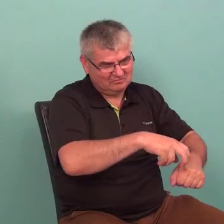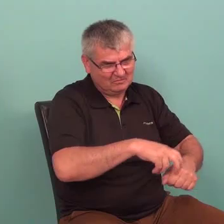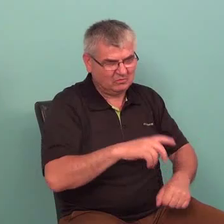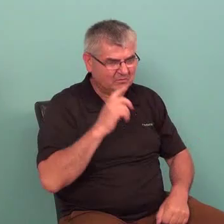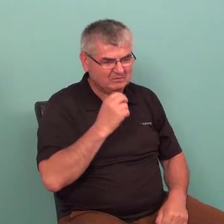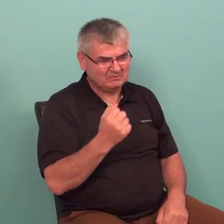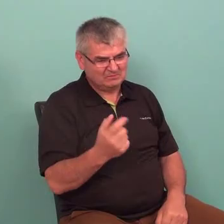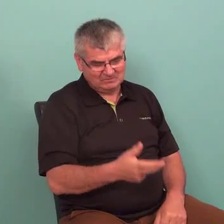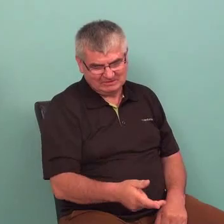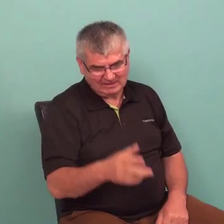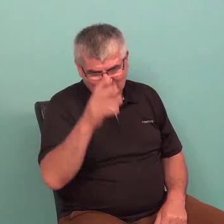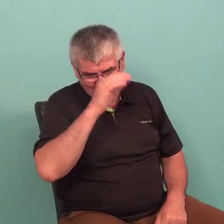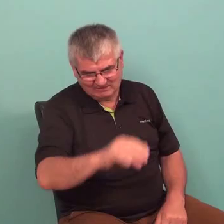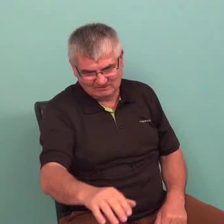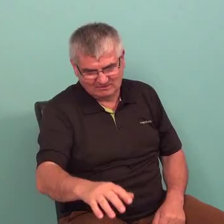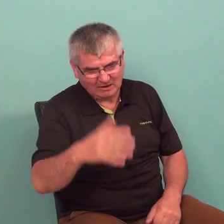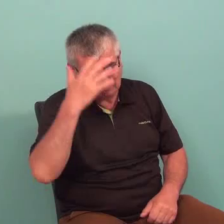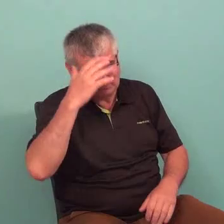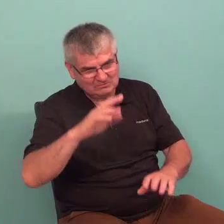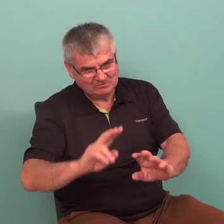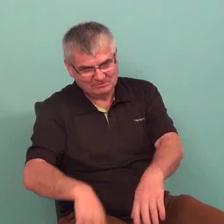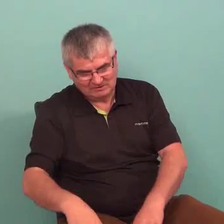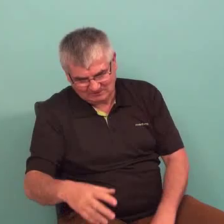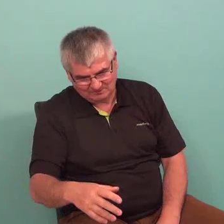Trzej chłopcy widzą leżący kapelusz, o którym zapomniał chłopiec.